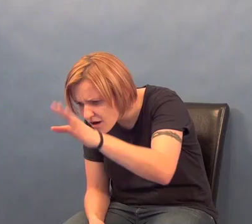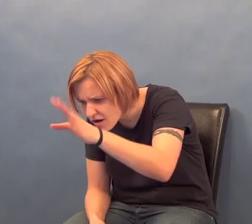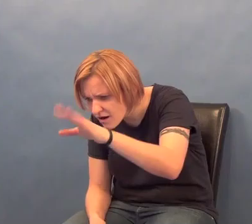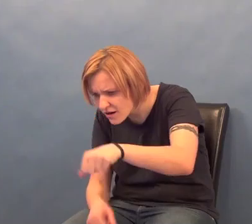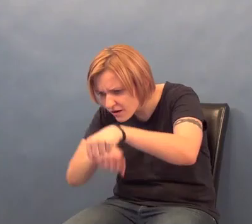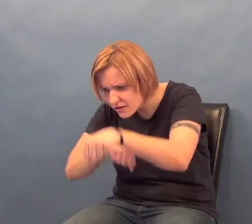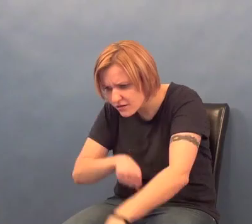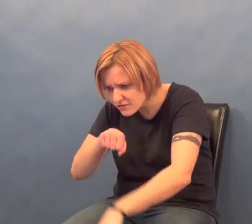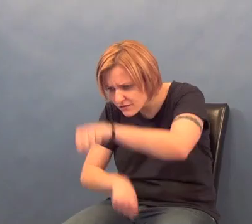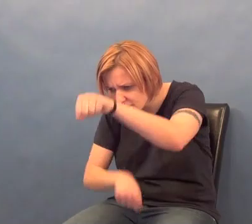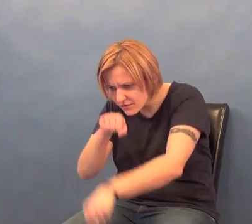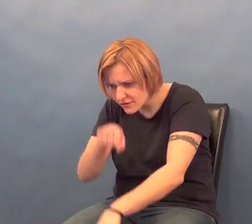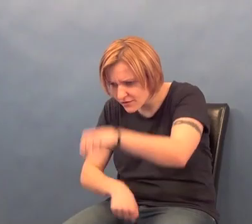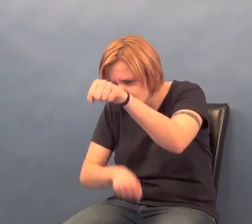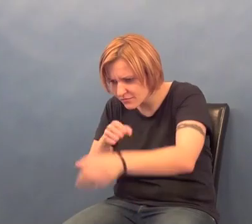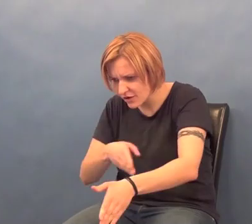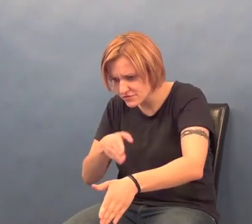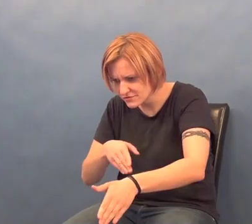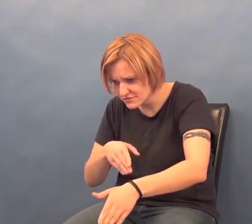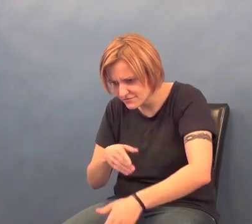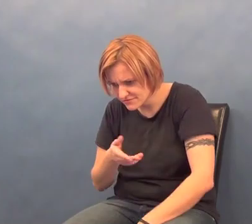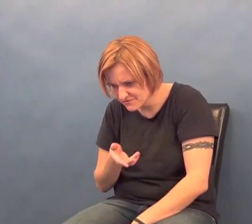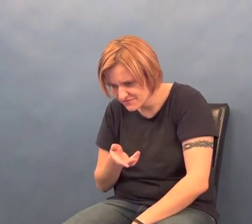Drezyna? Pociąg? Nie wiem.